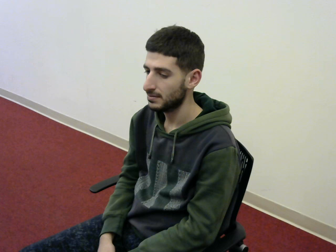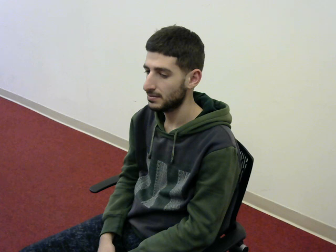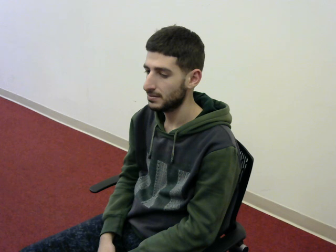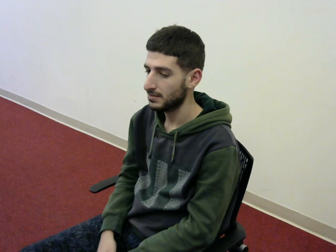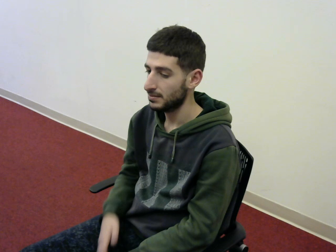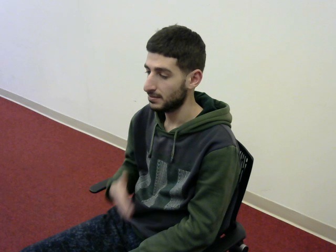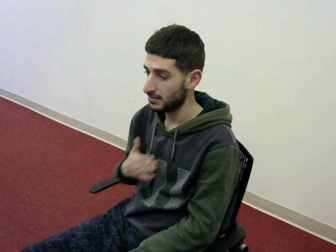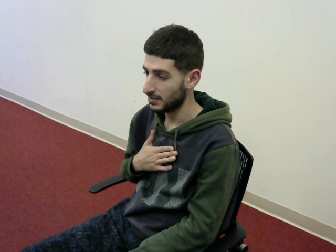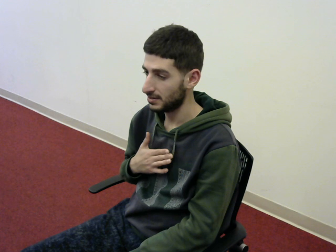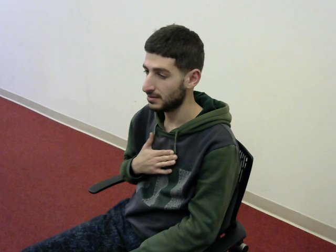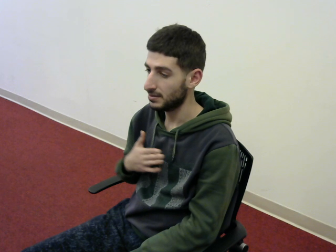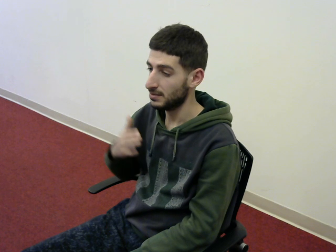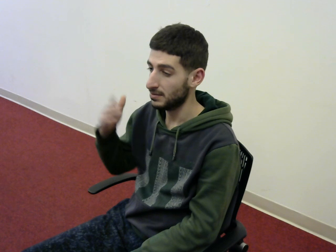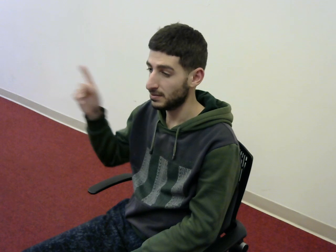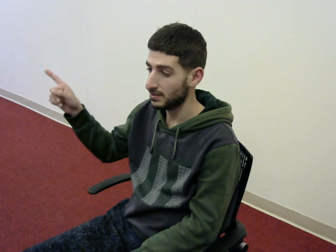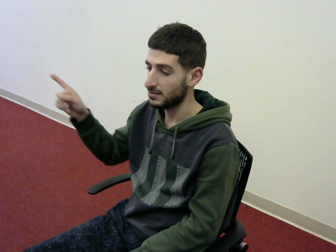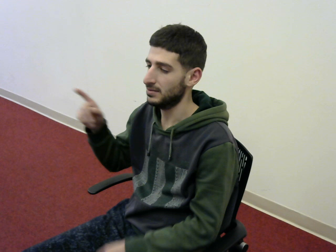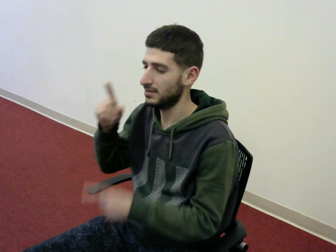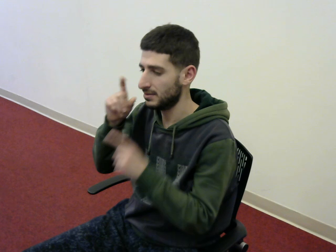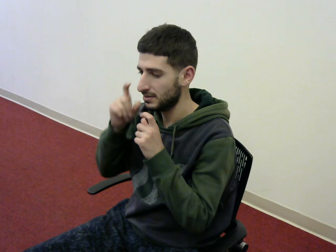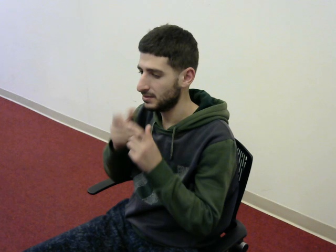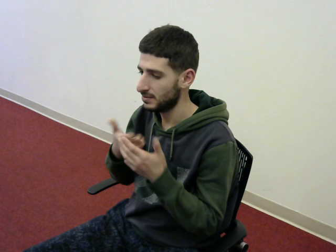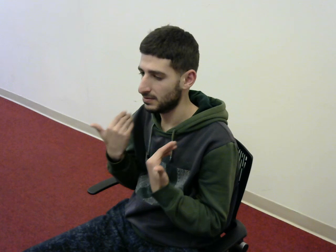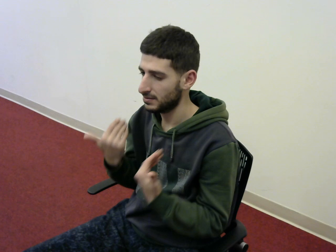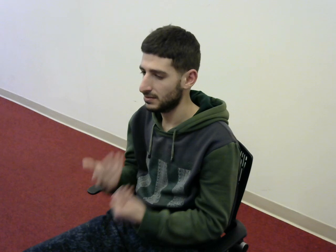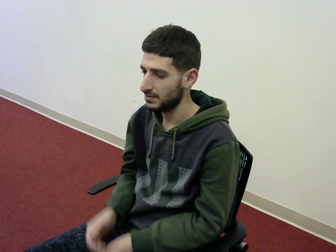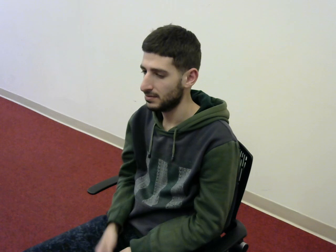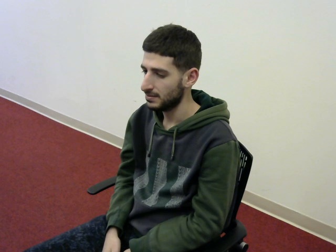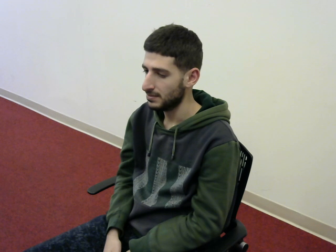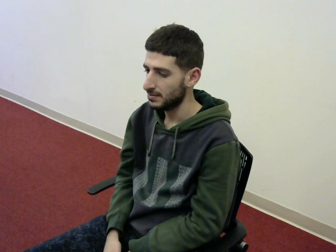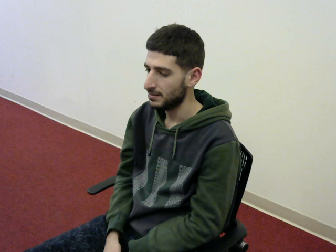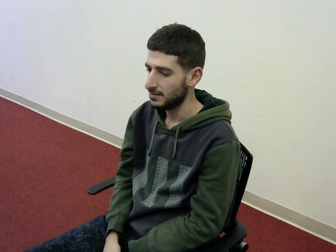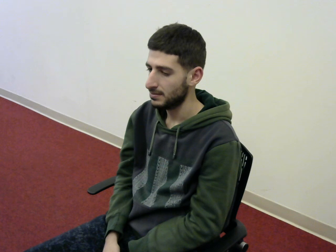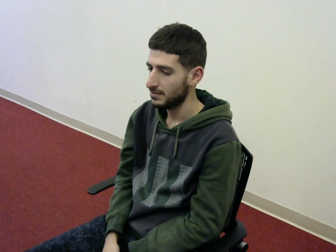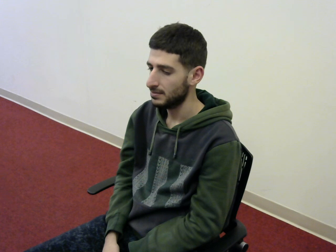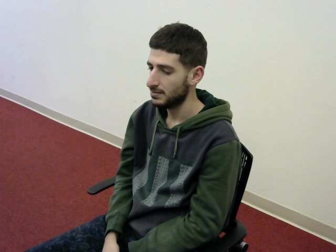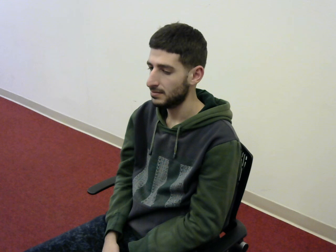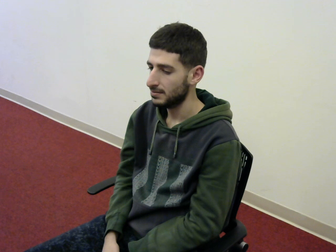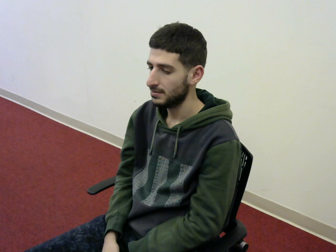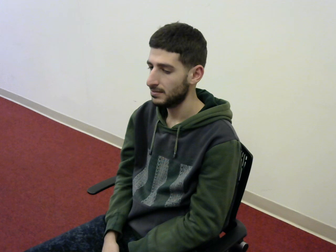Məndə onun şəkli yoxdur